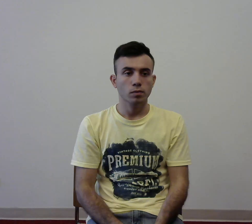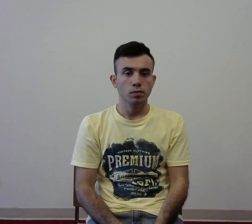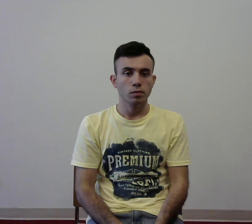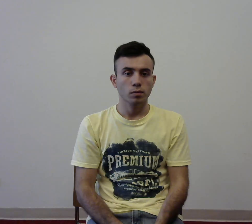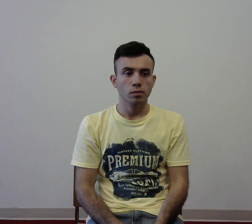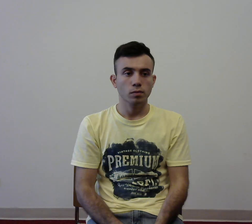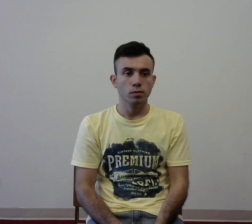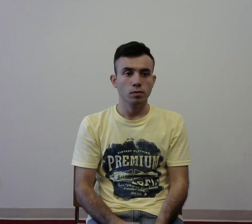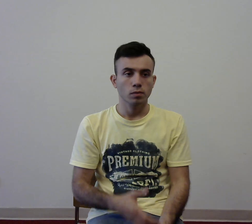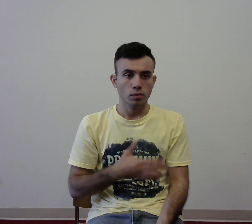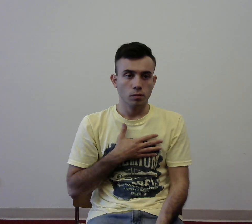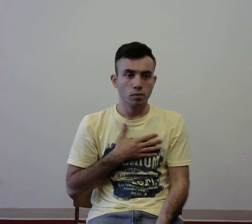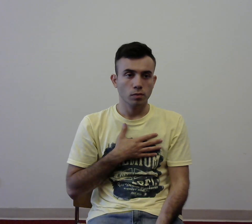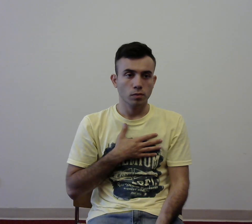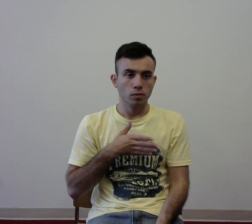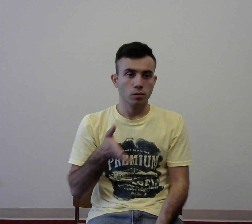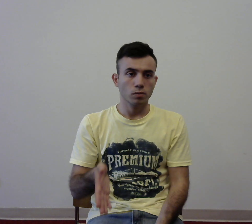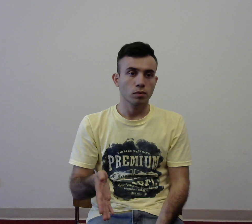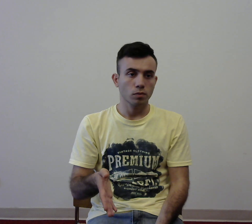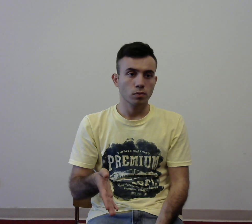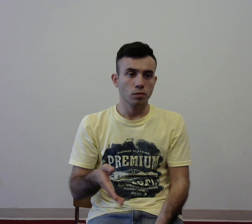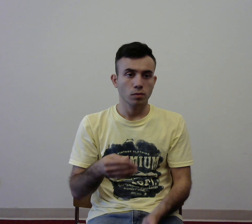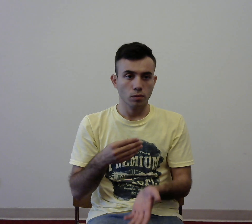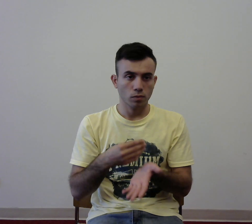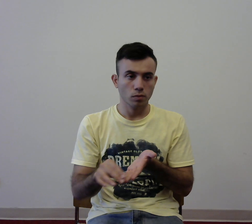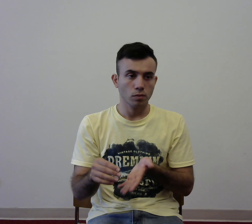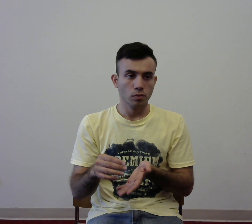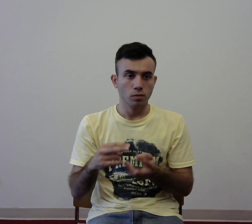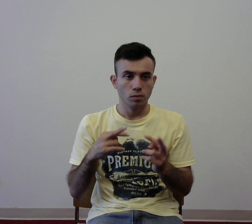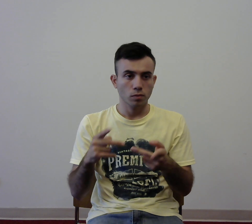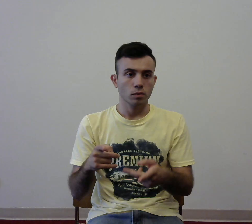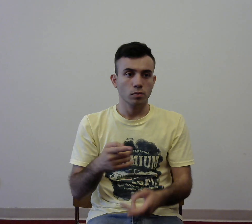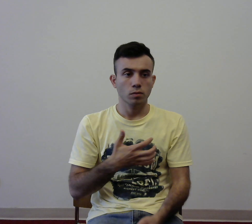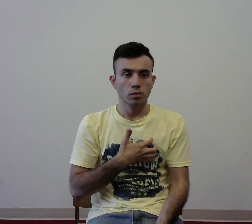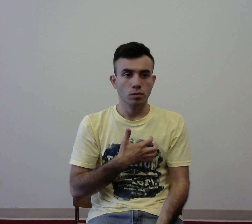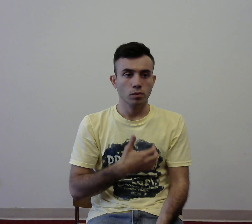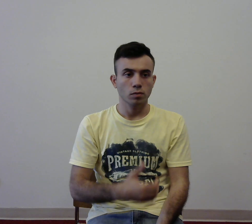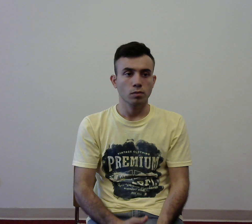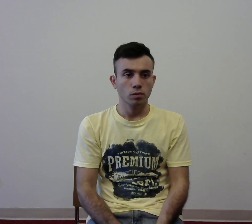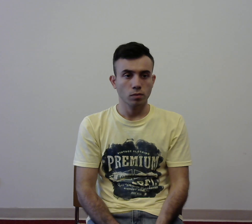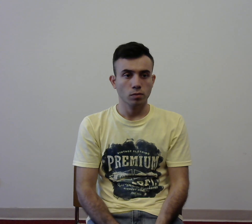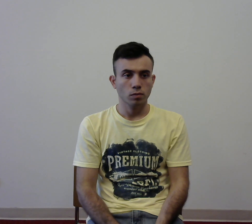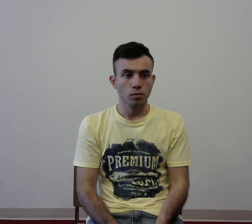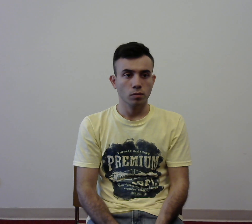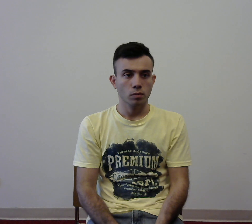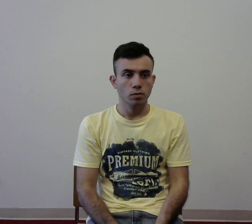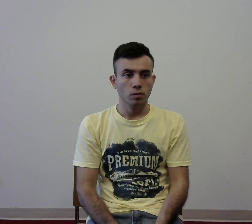Mən buradan aldıqlarımı dəyişmək istəyirəm